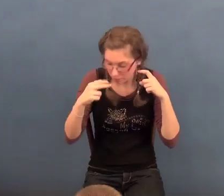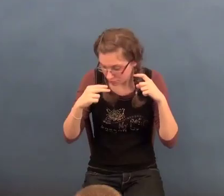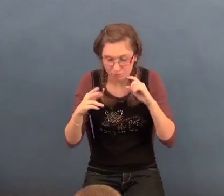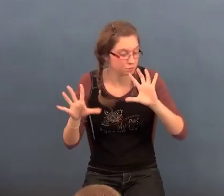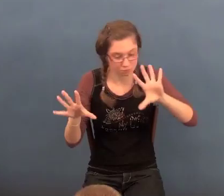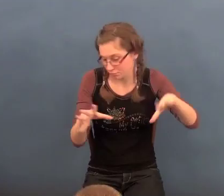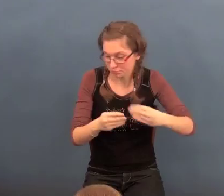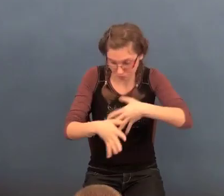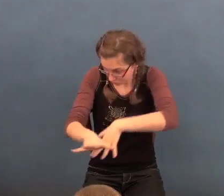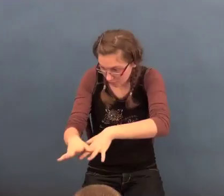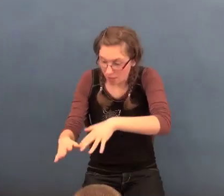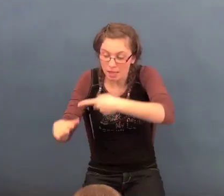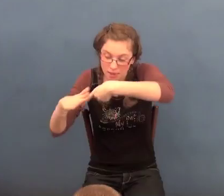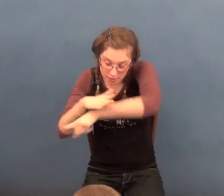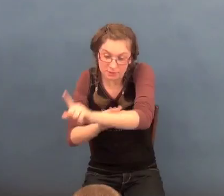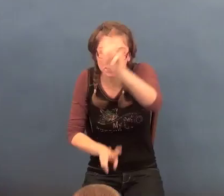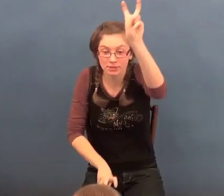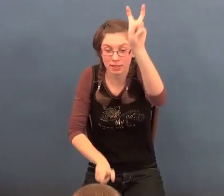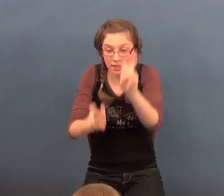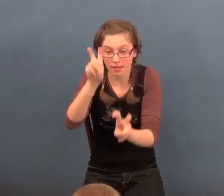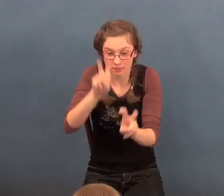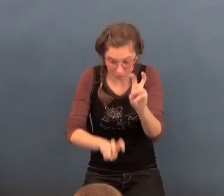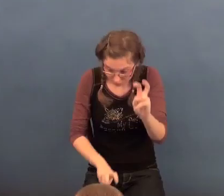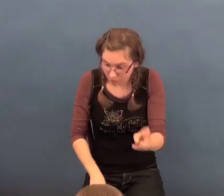Wszyscy razem idą i wchodzą do hotelu.